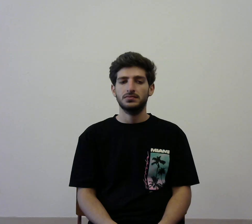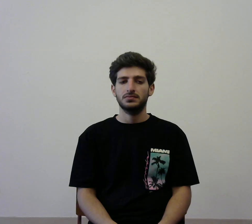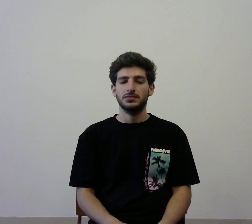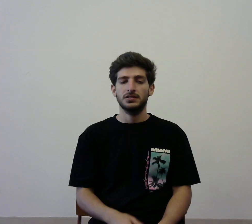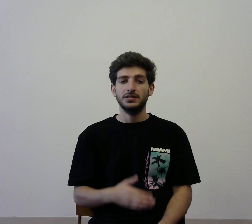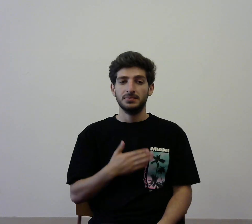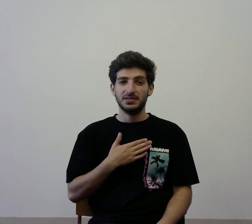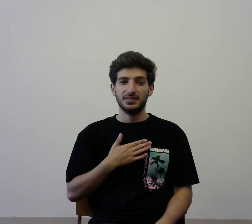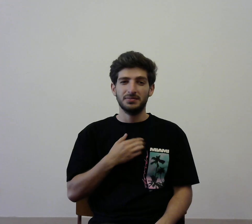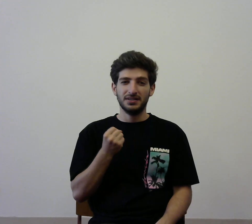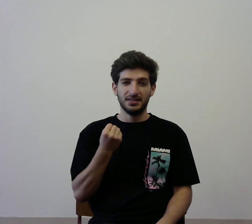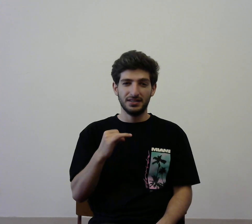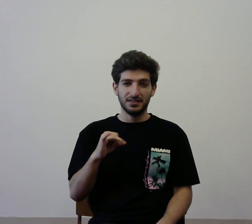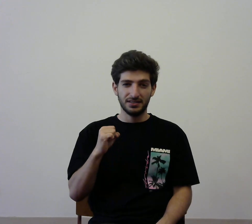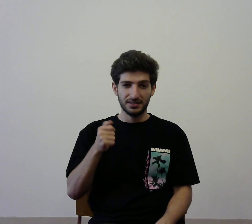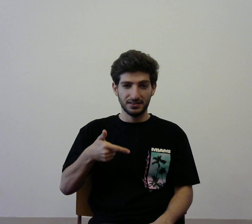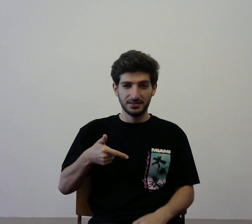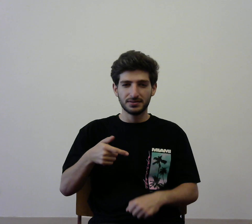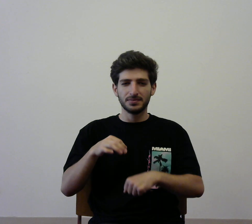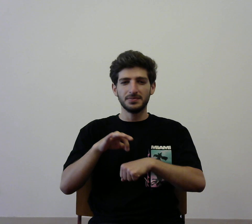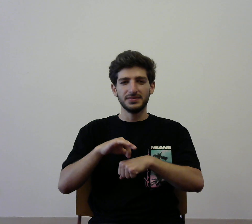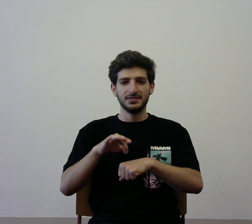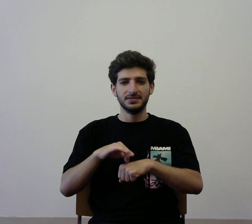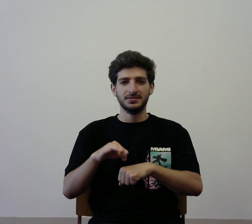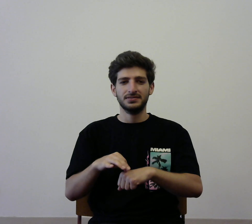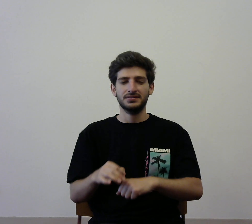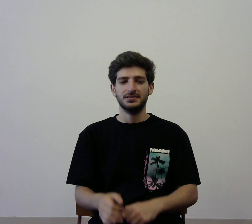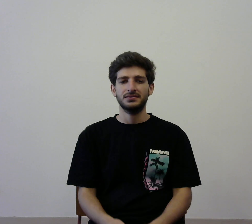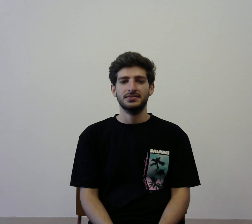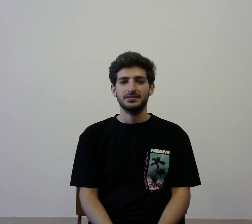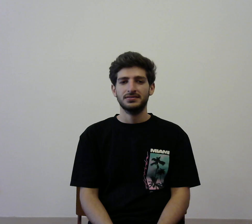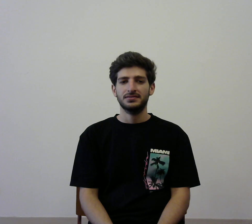Mənim ayağım ağrıyır